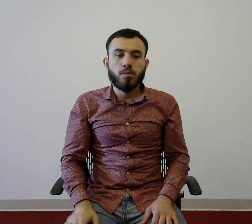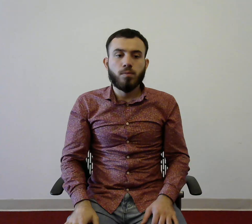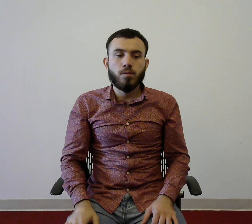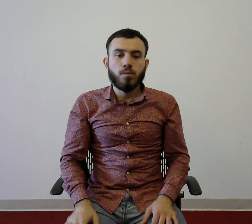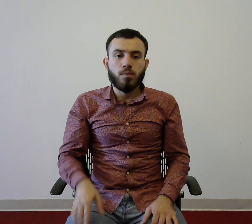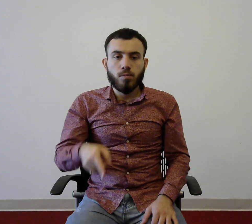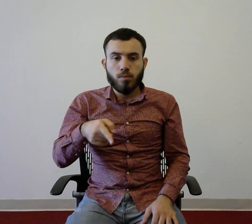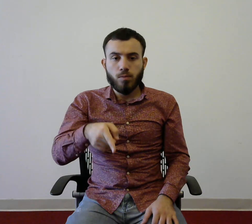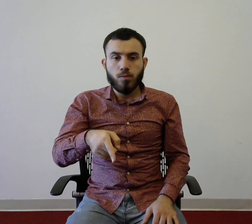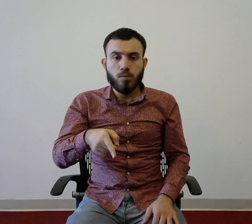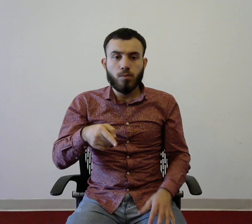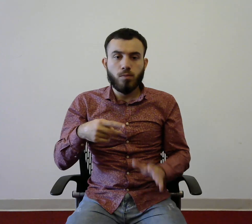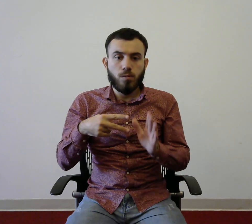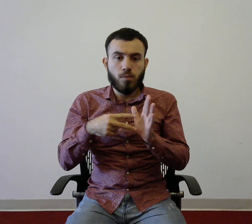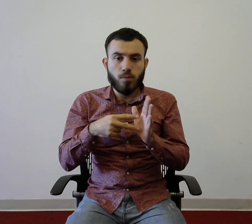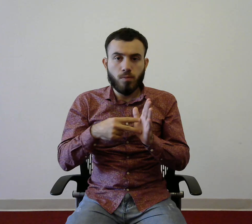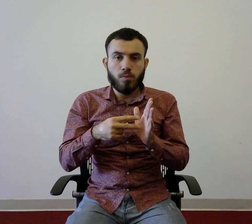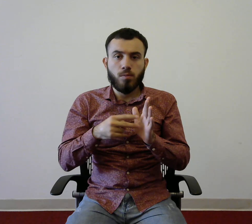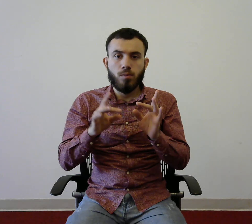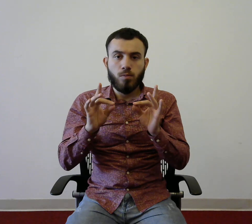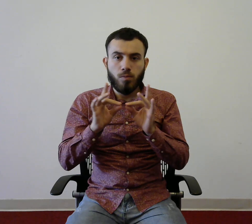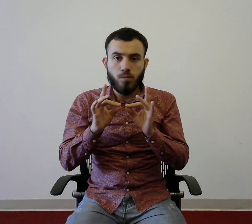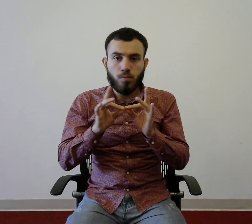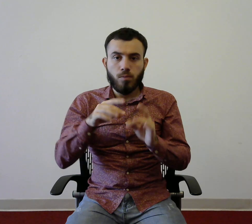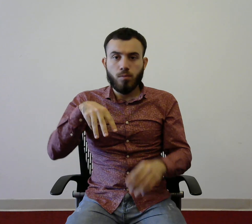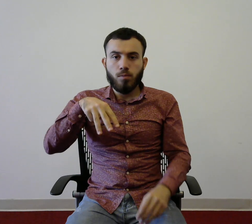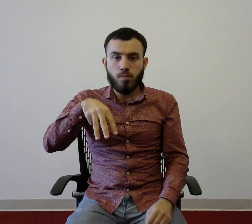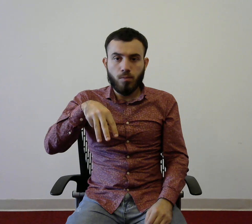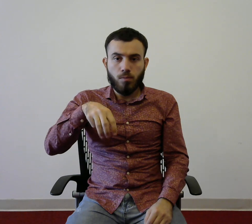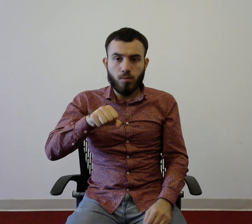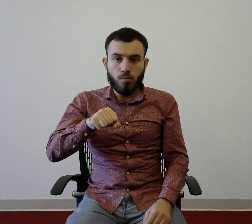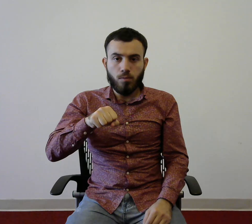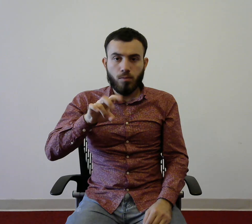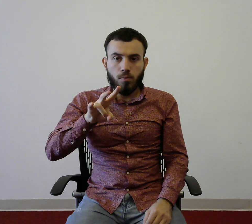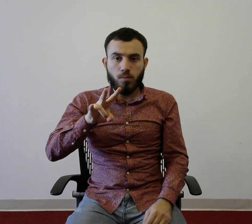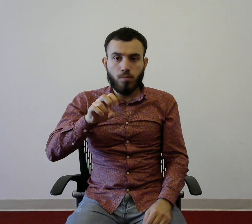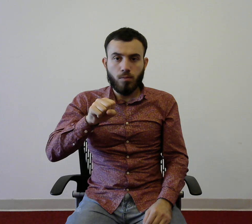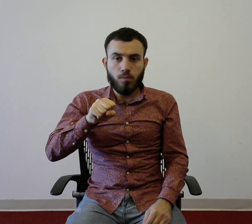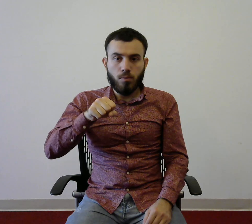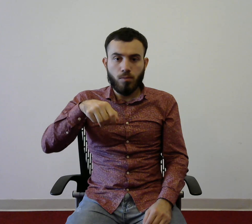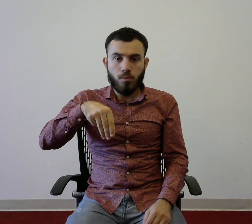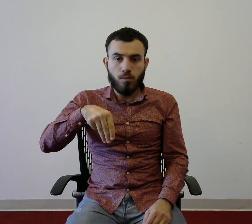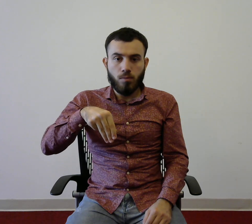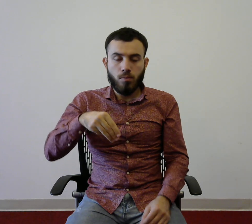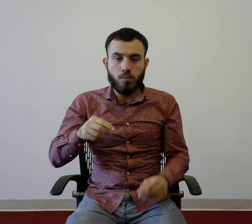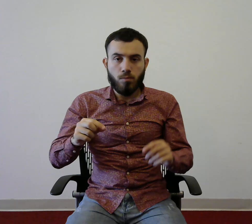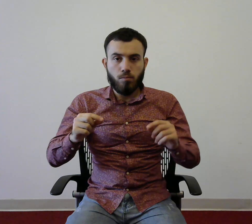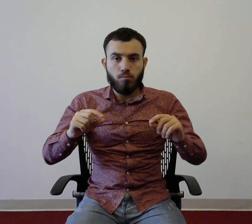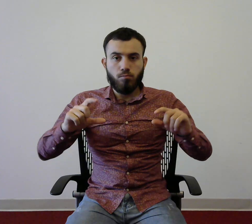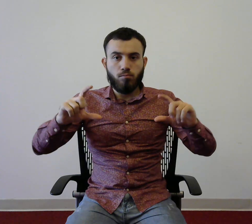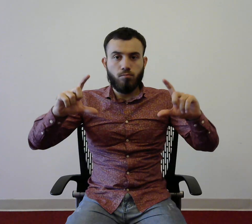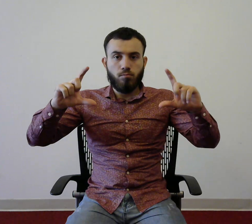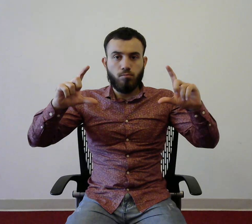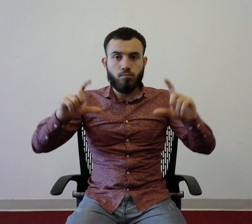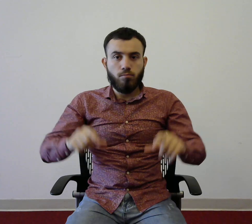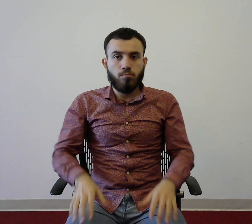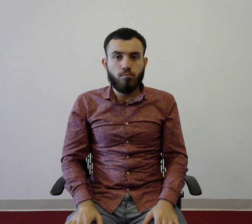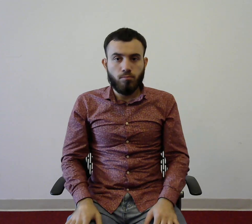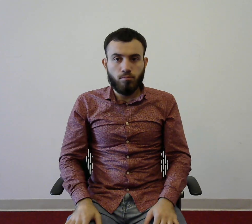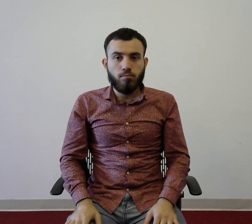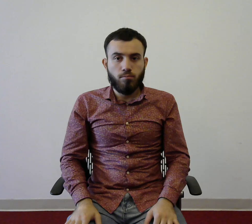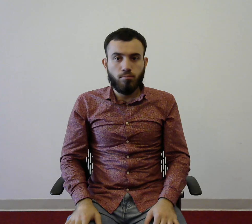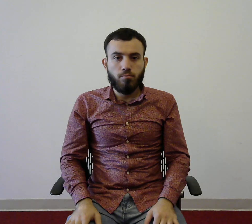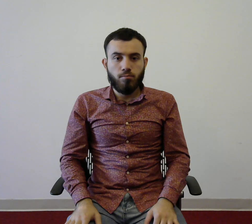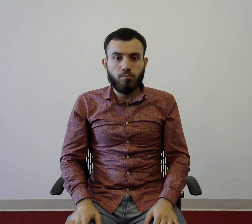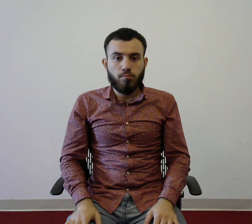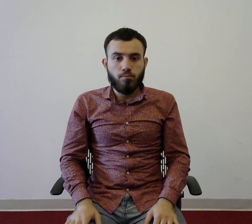Bunun qiyməti 10 manat qalxıb